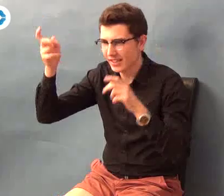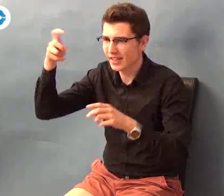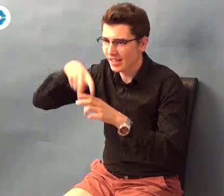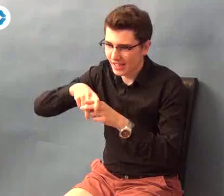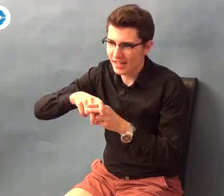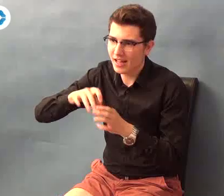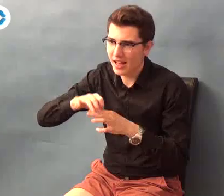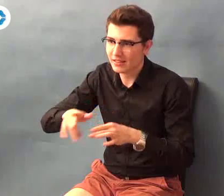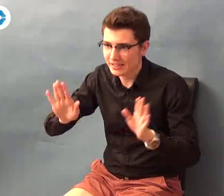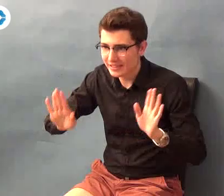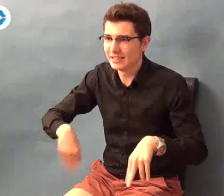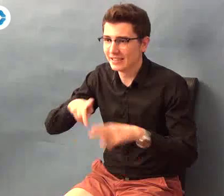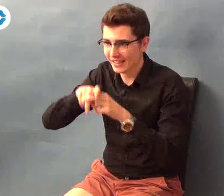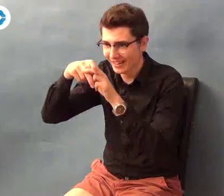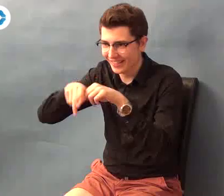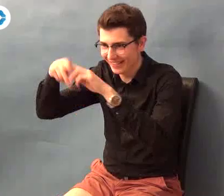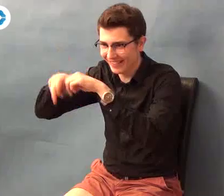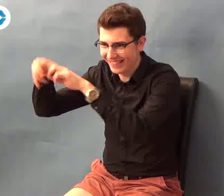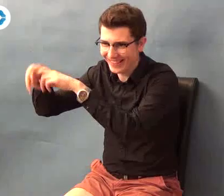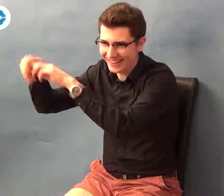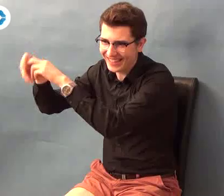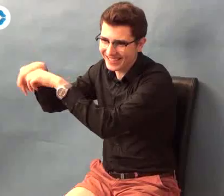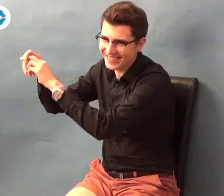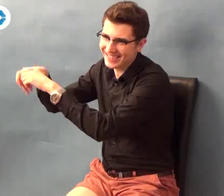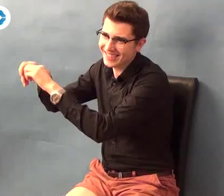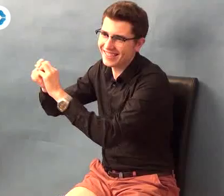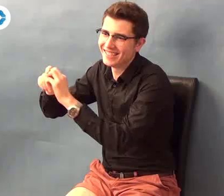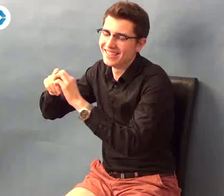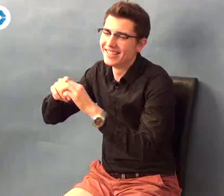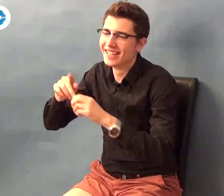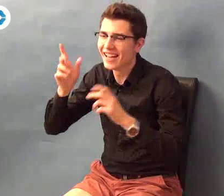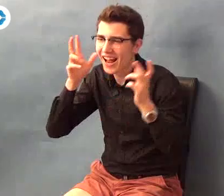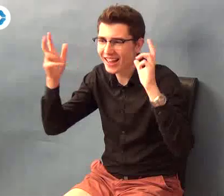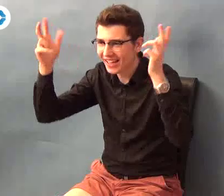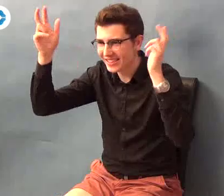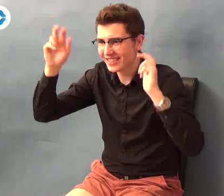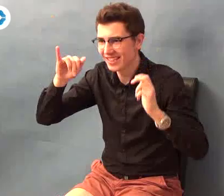Usiadł na nim, a jeleń ruszył biegiem.